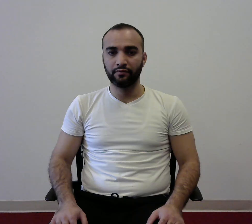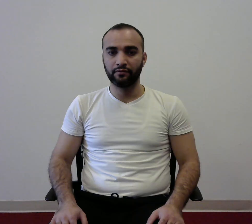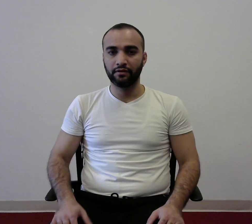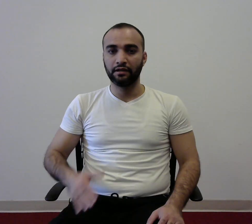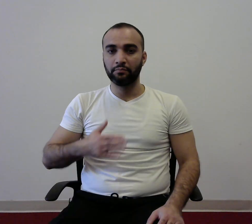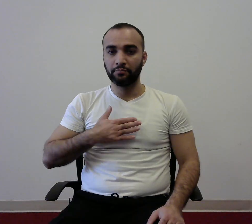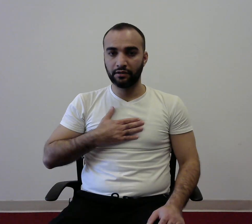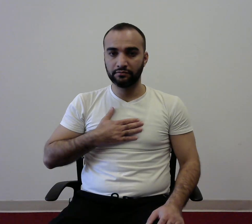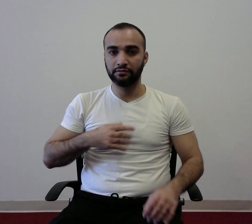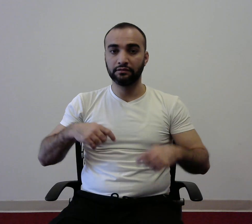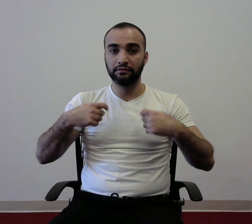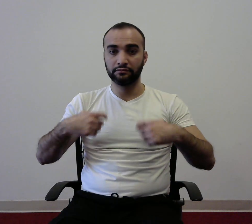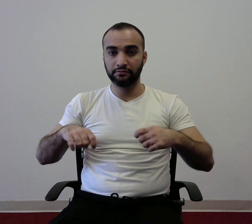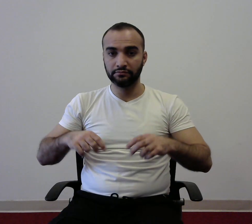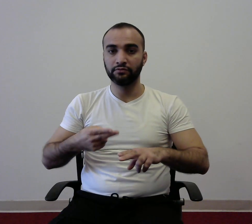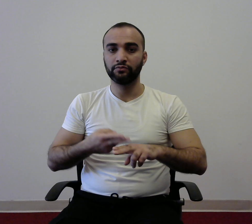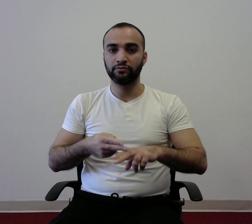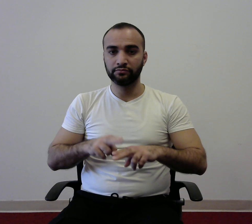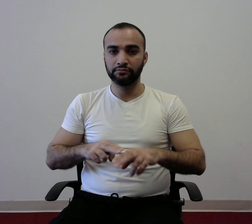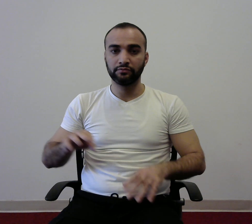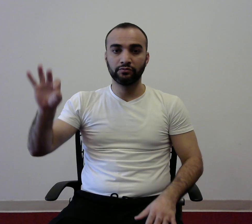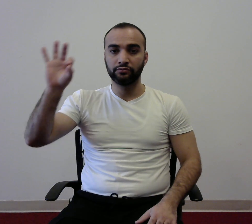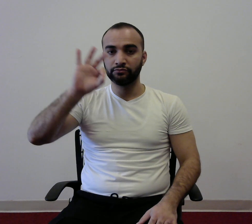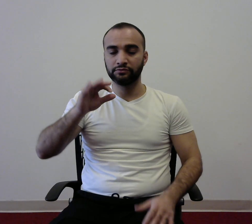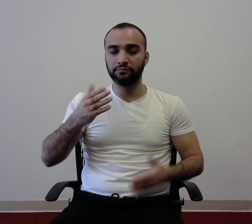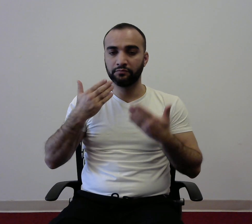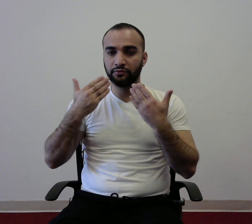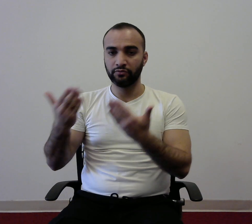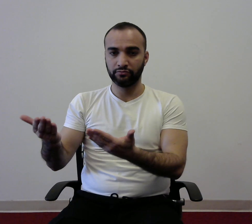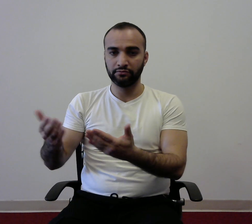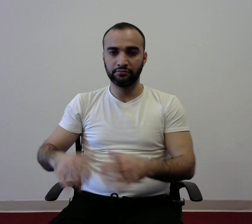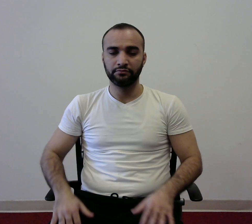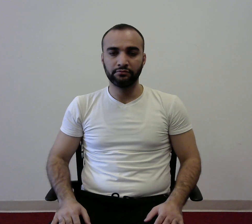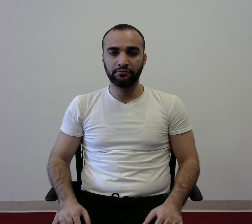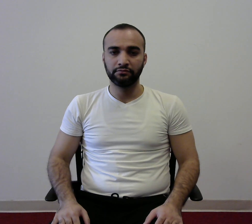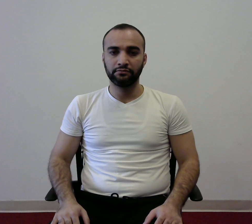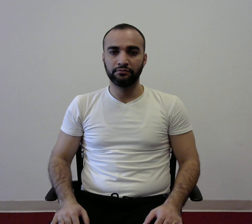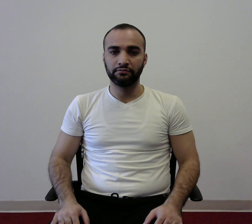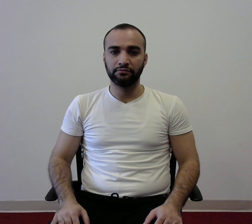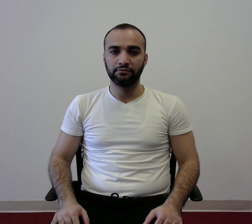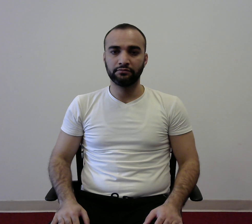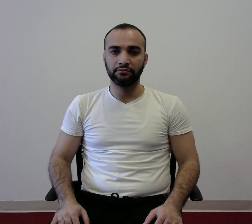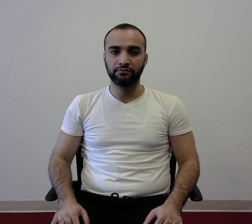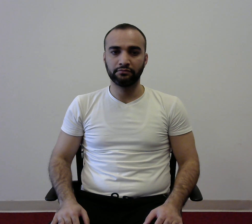Mən satıcıdan bu barədə soruşdum